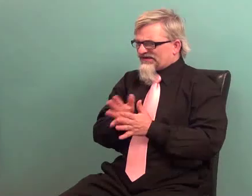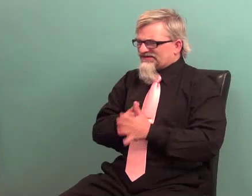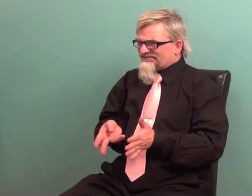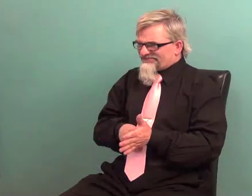Nie chce ci się?